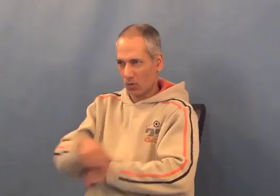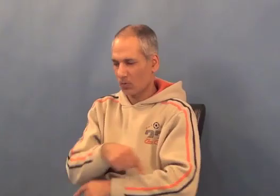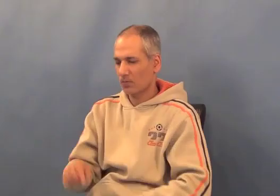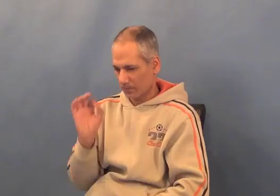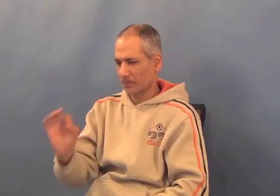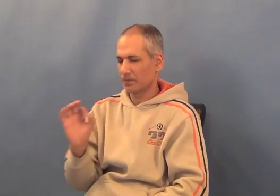Dobrze.